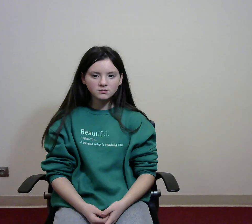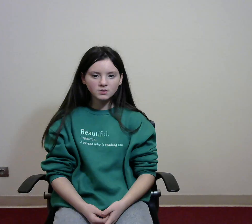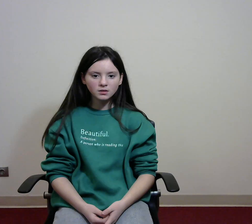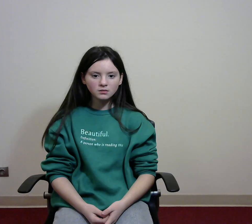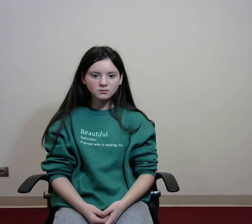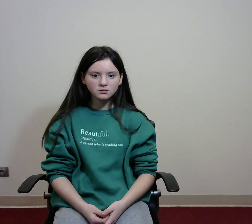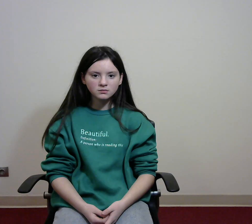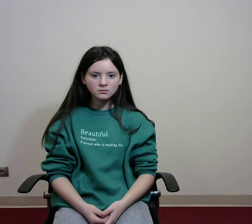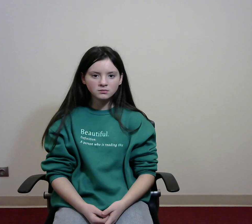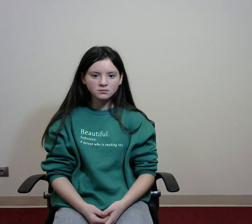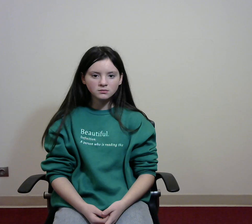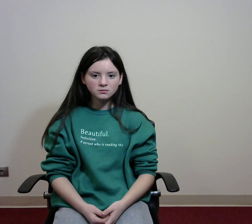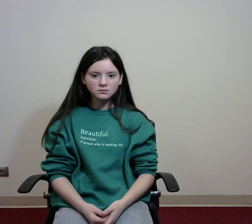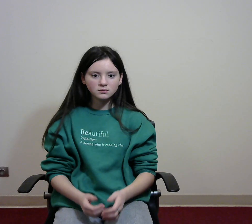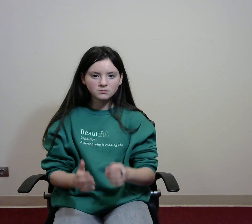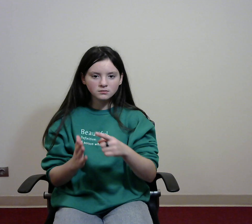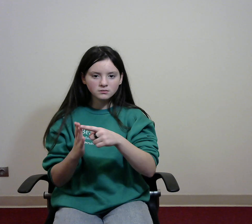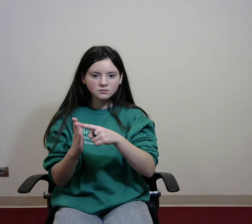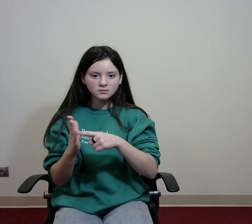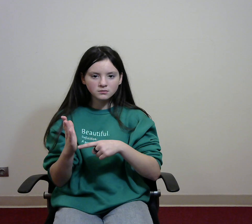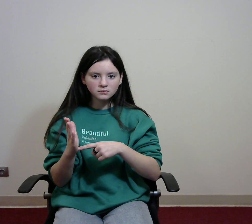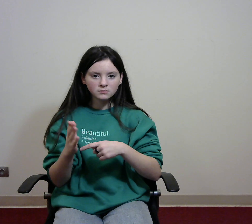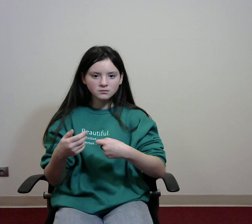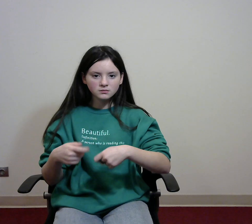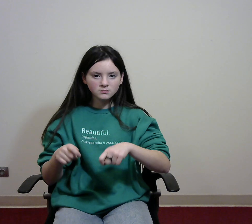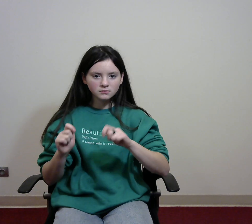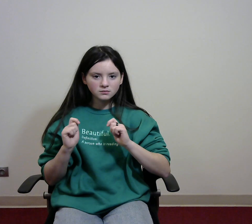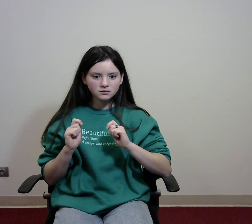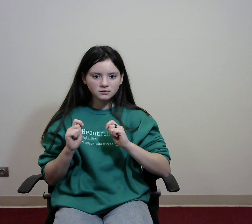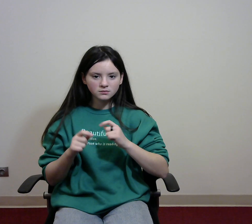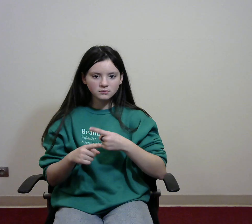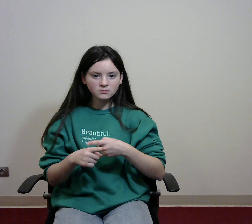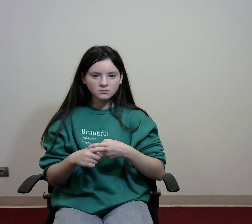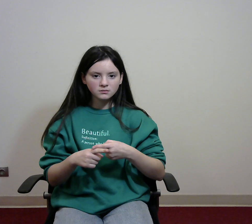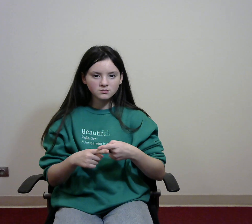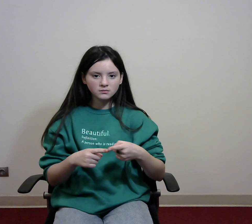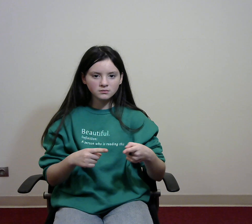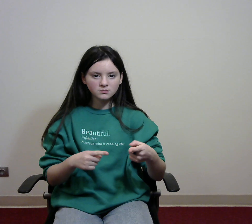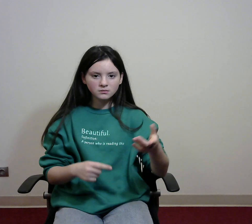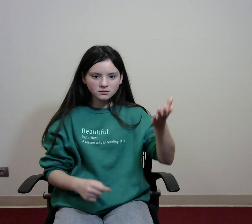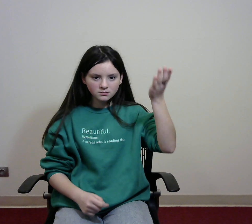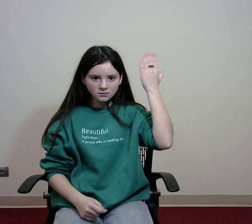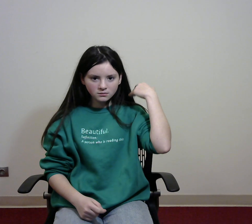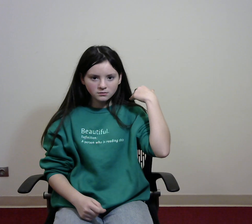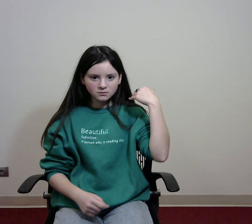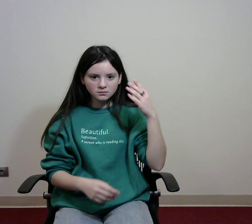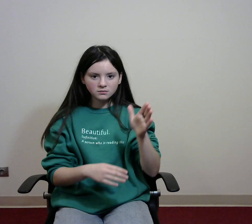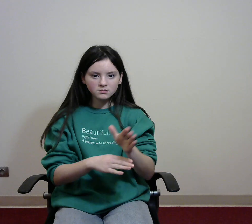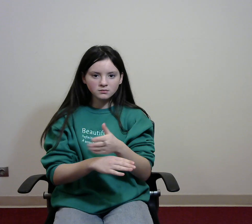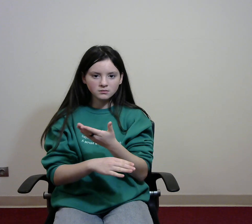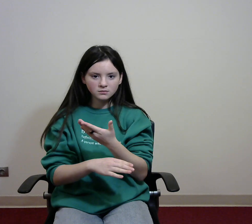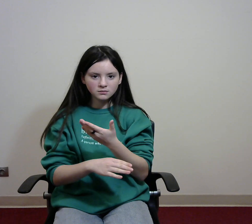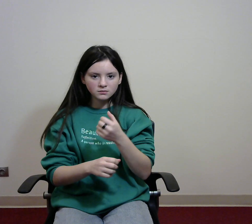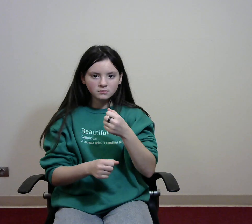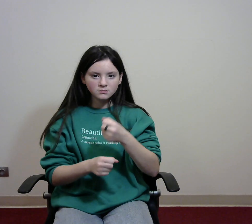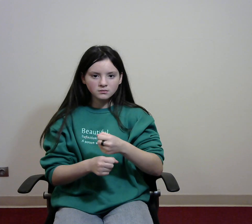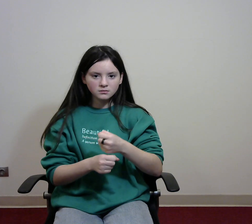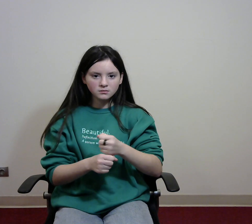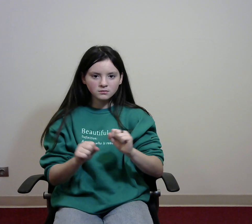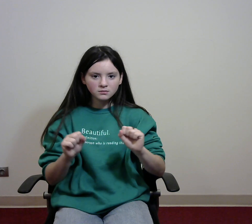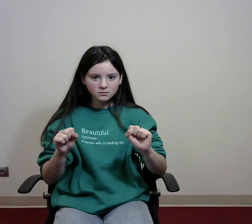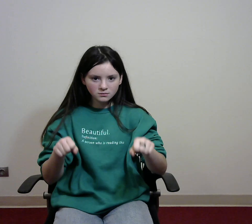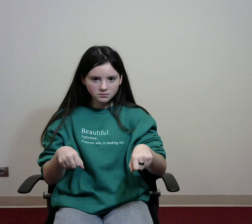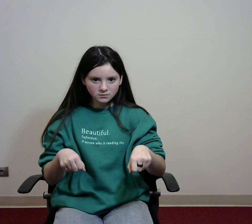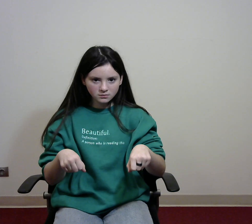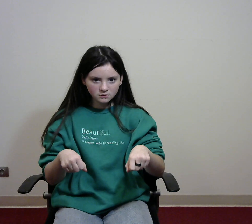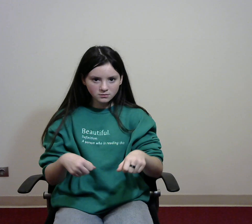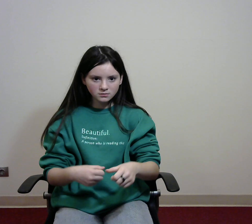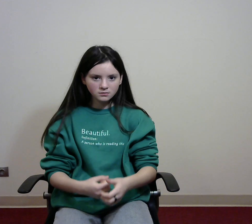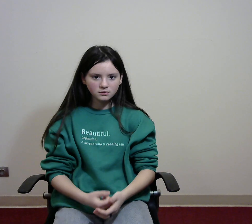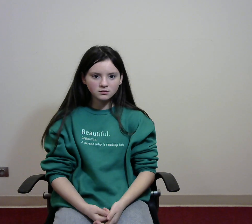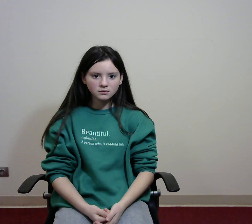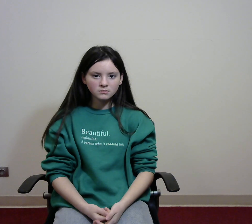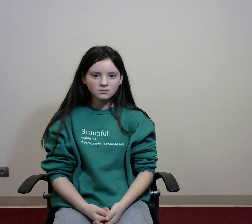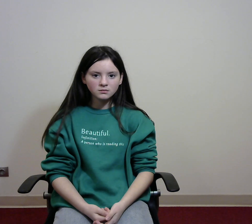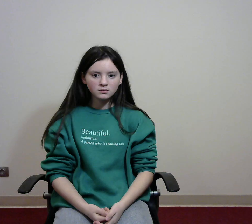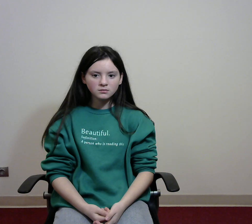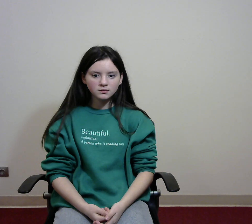Etibarnaməni müddətindən əvvəl ləğv etdirmək olarmı?